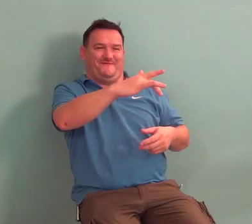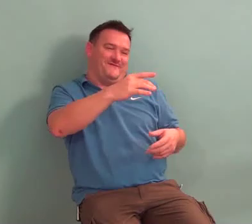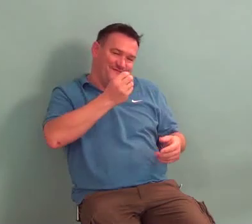Była rozczarowana.